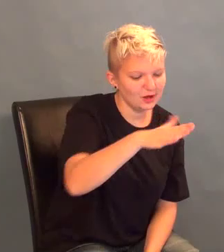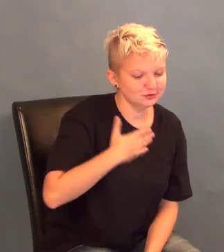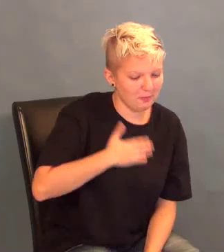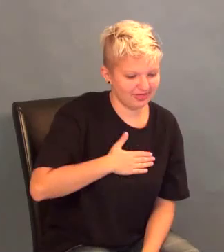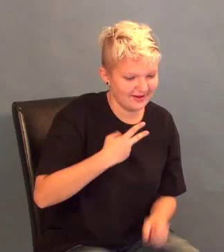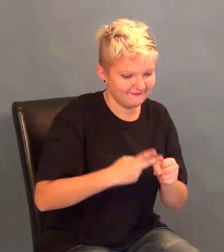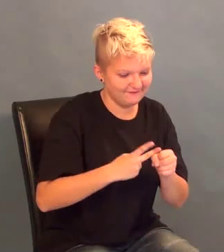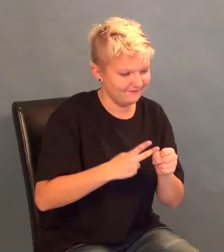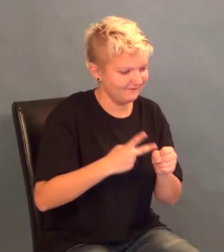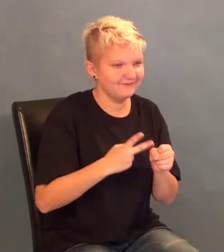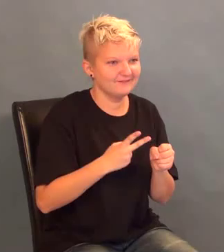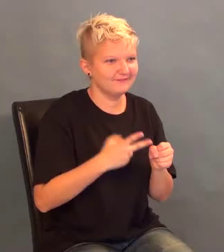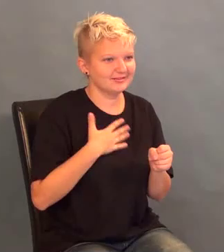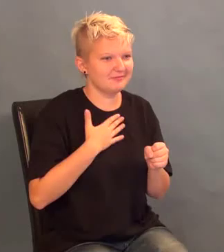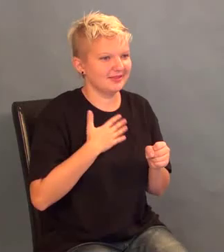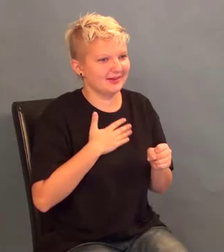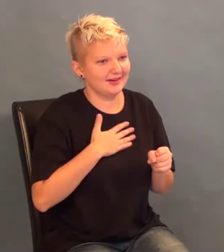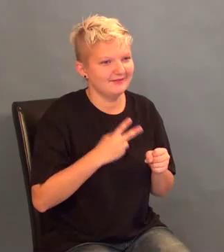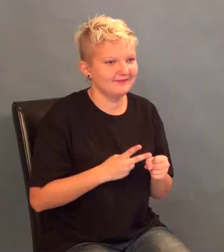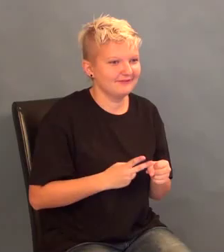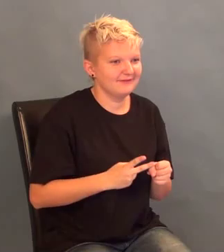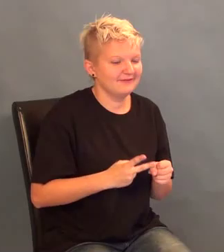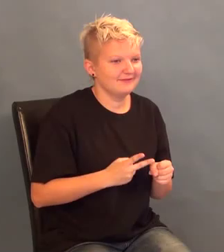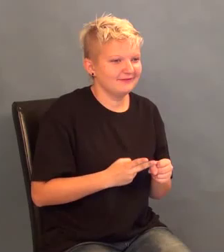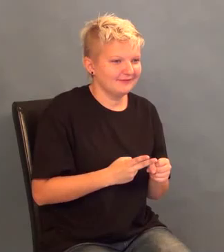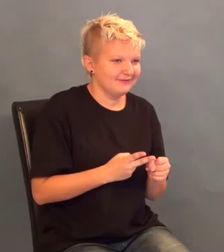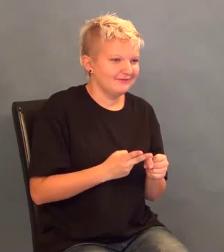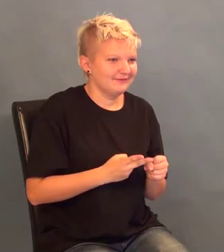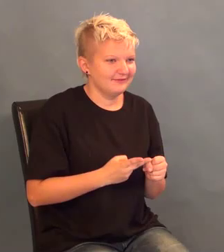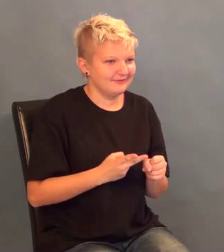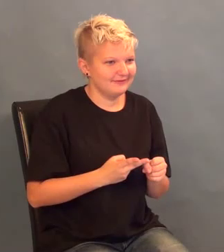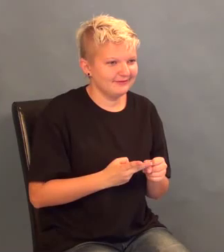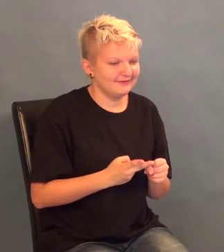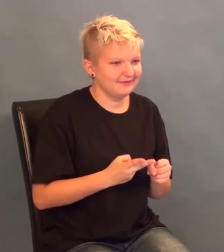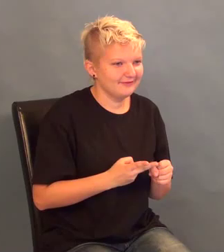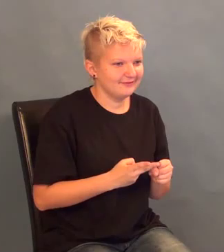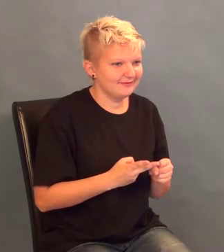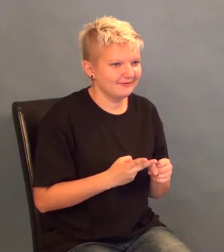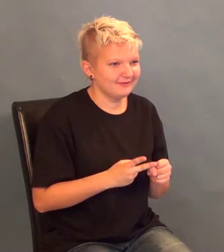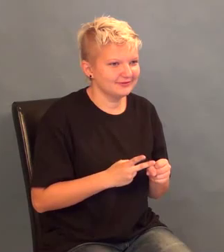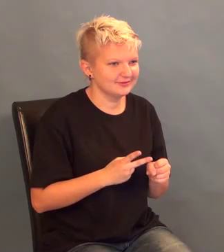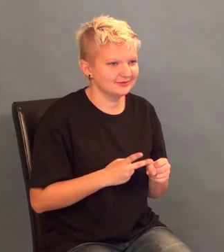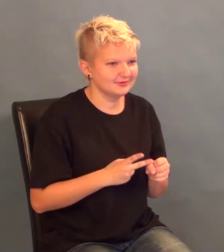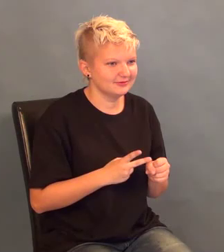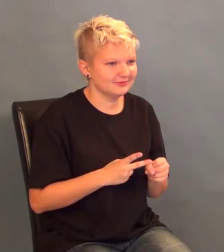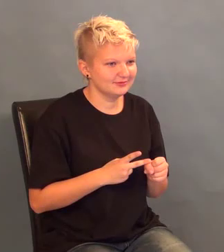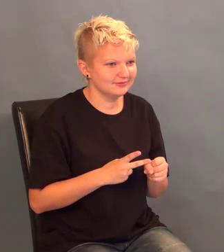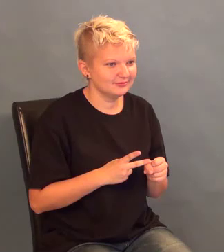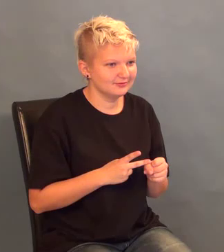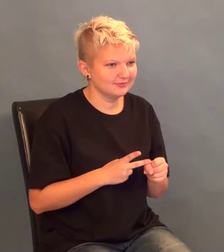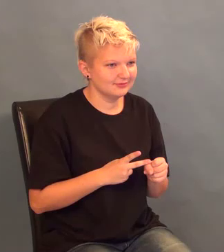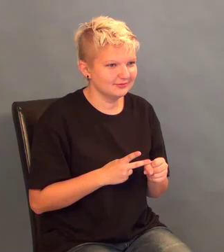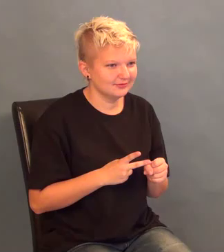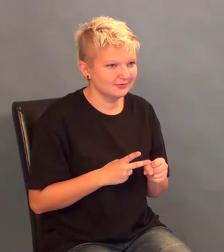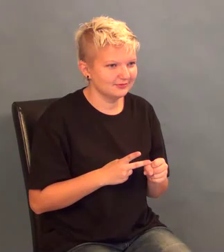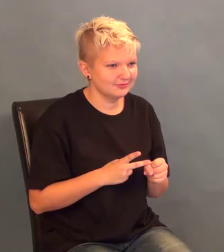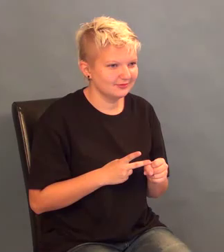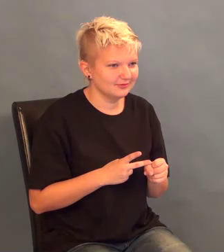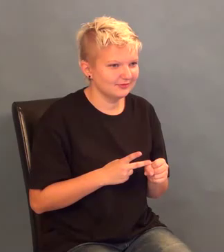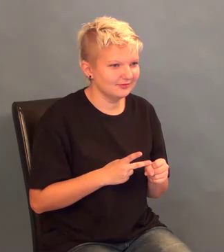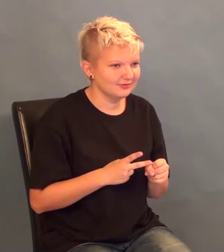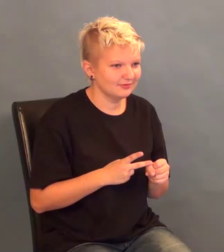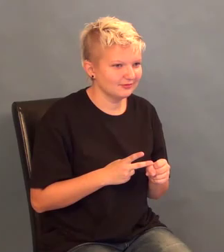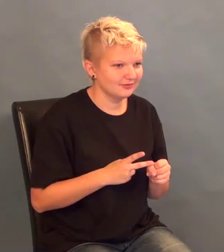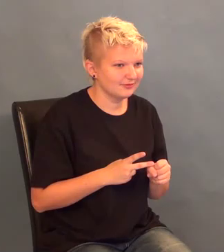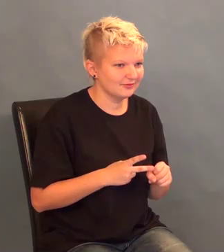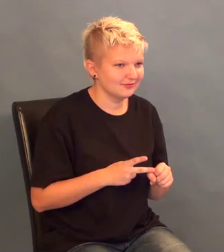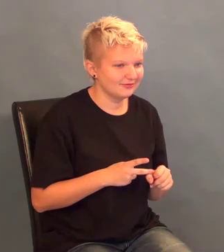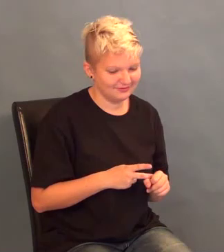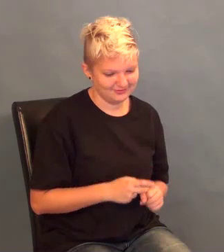Sobota, dwudziestego.